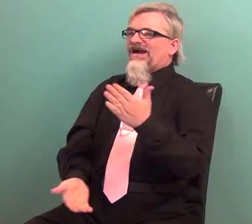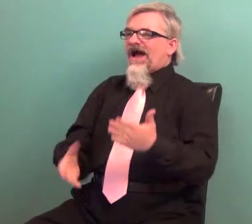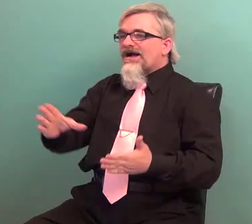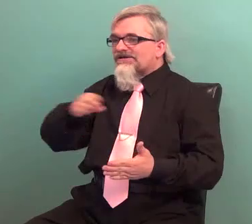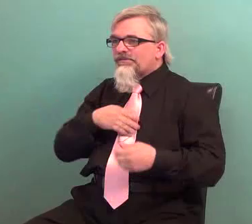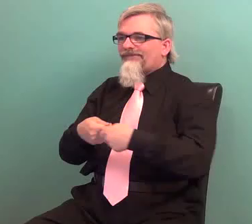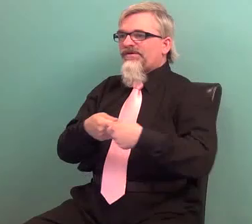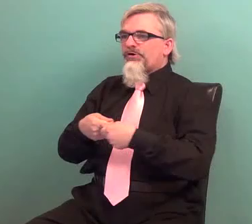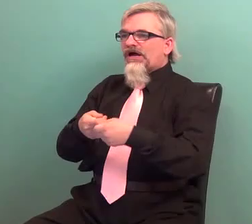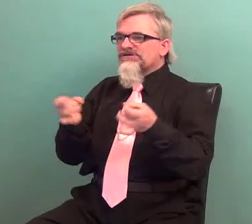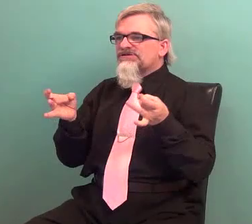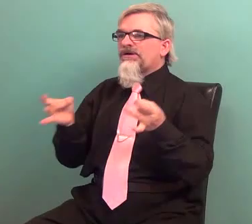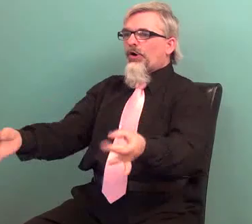Moglibyśmy wspólnie jechać samochodem.